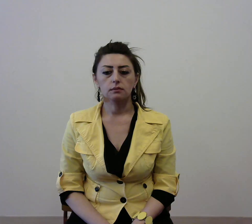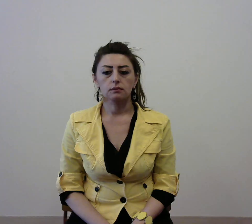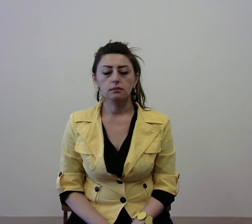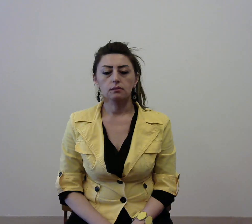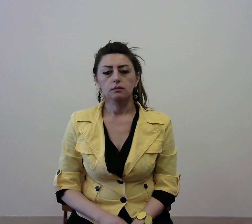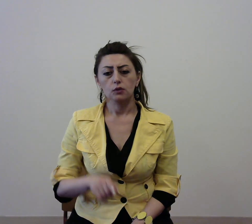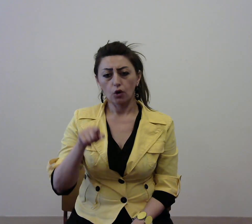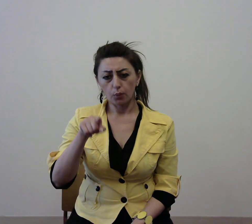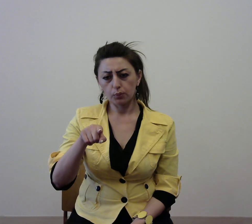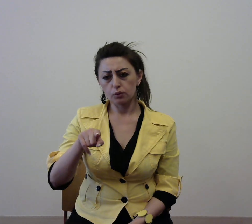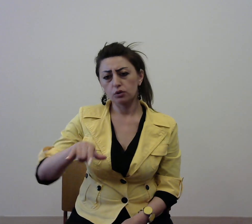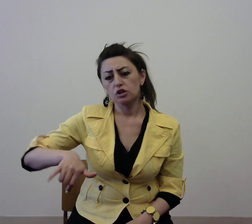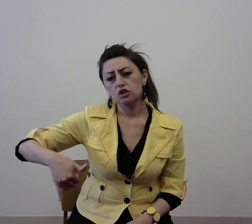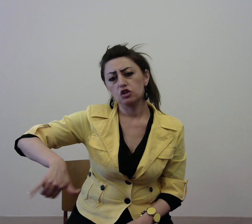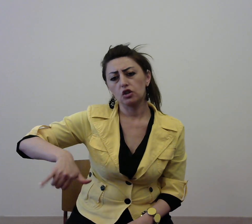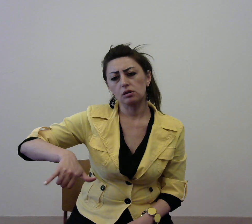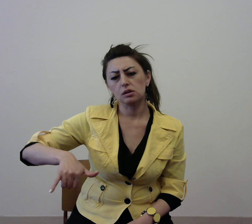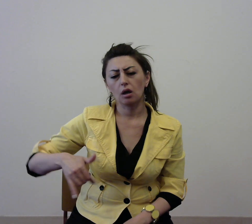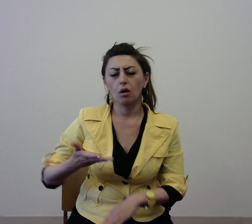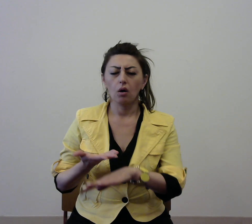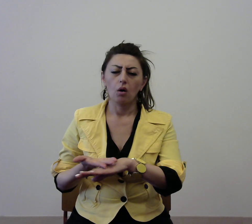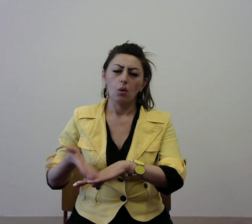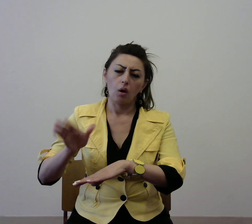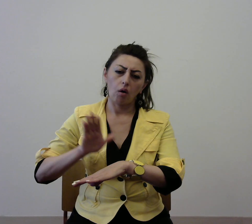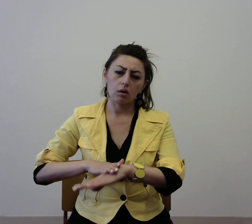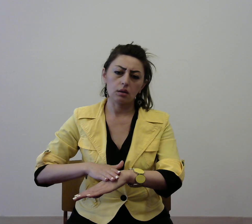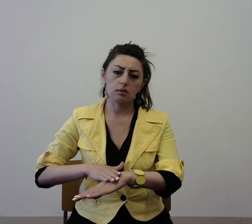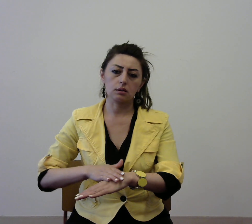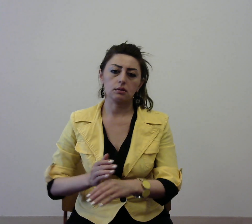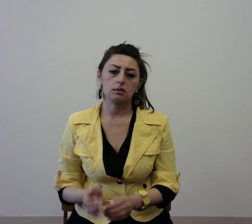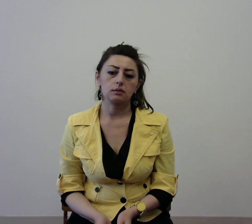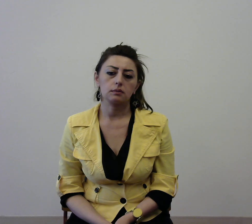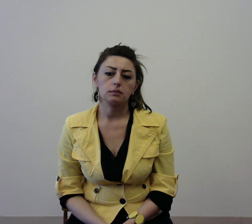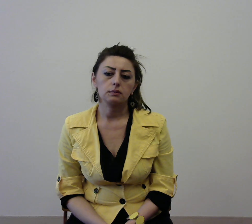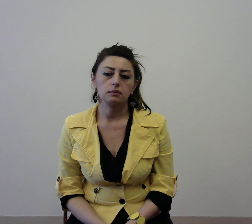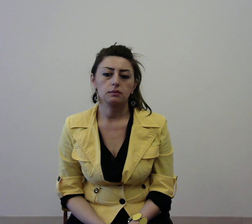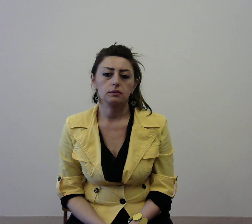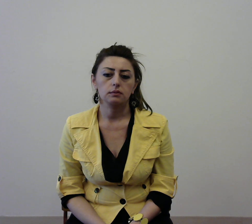Bu çanta mənim deyil